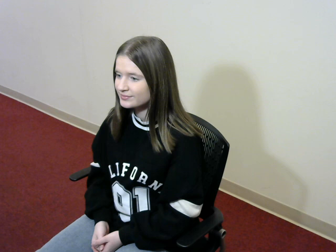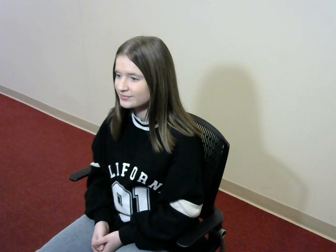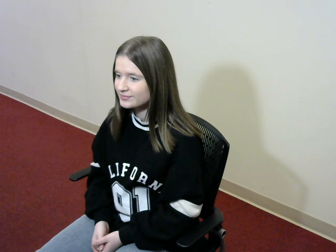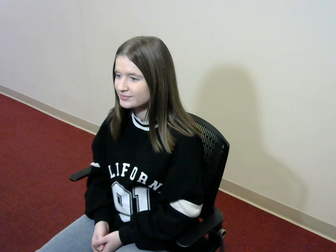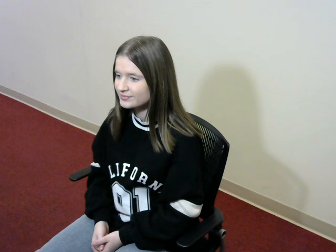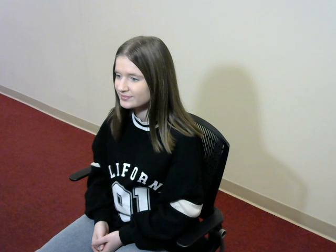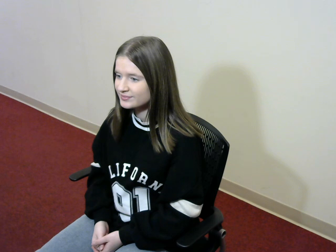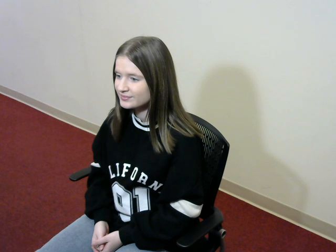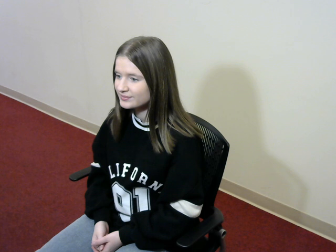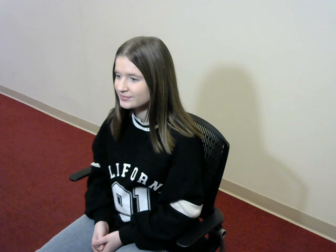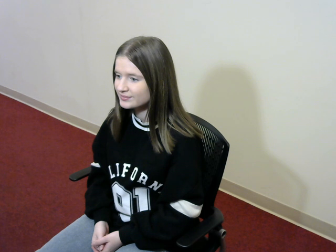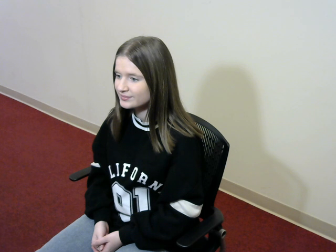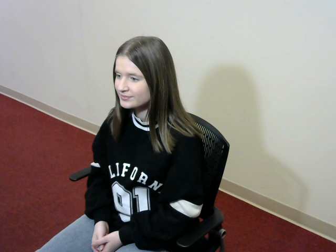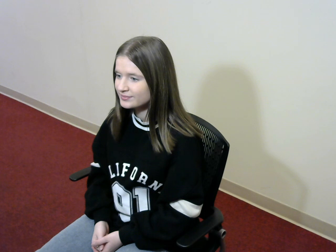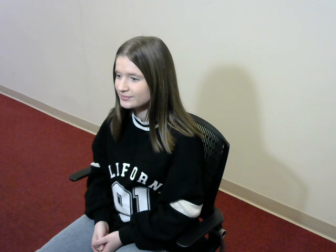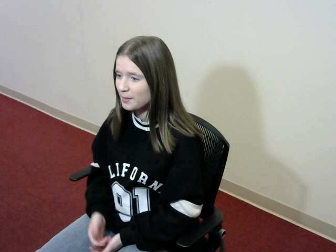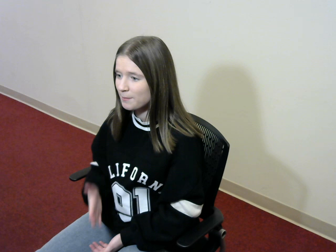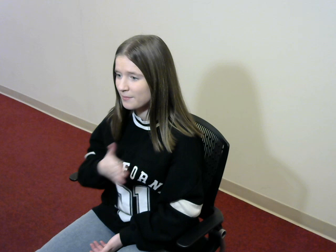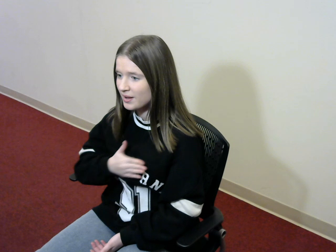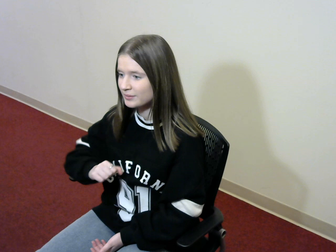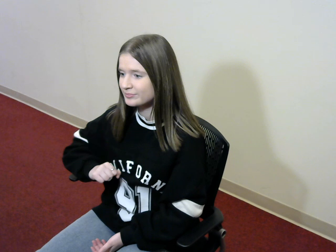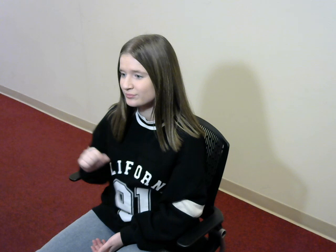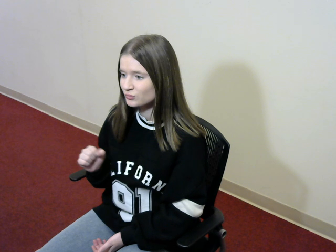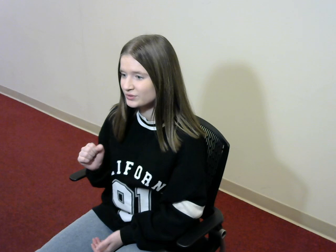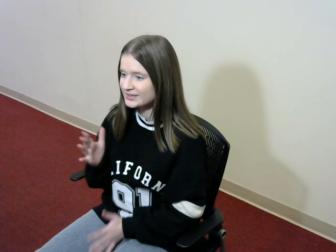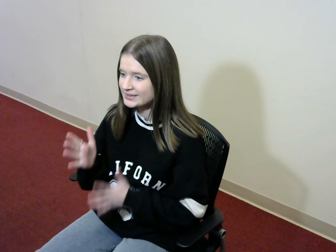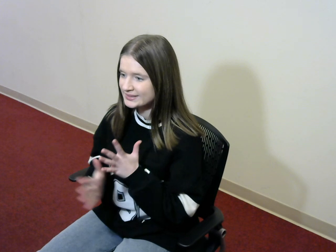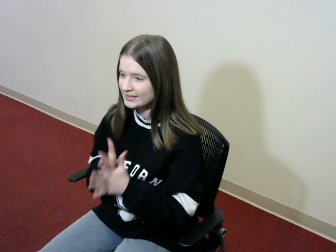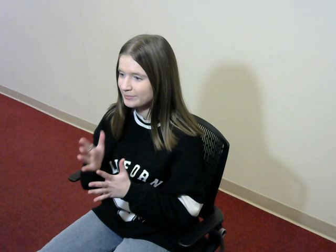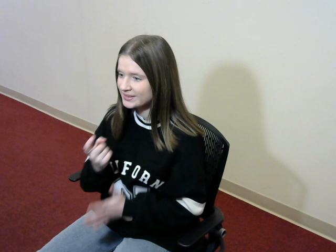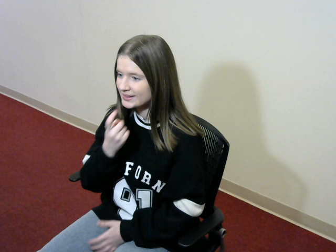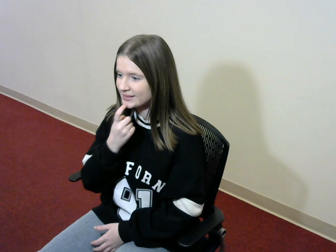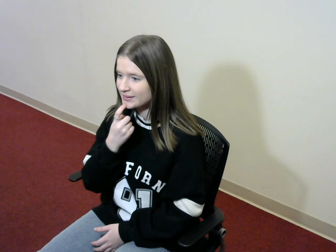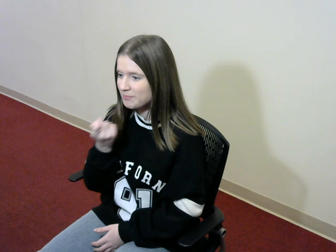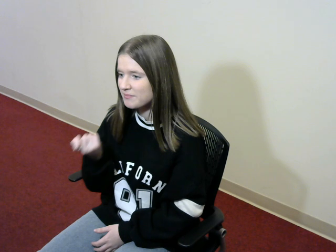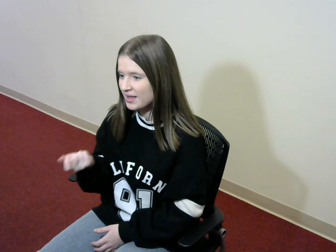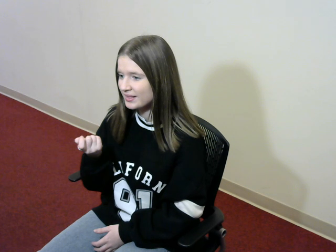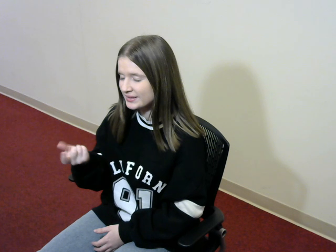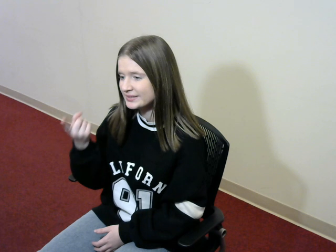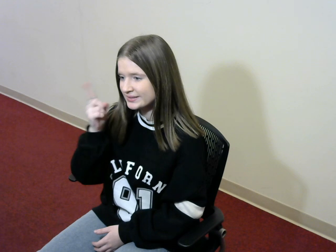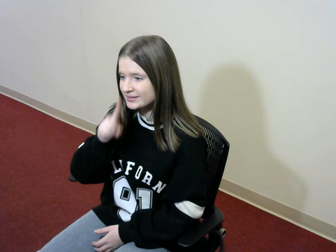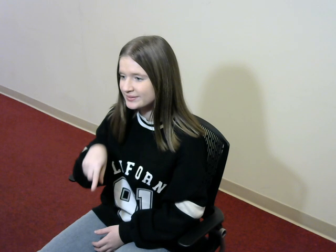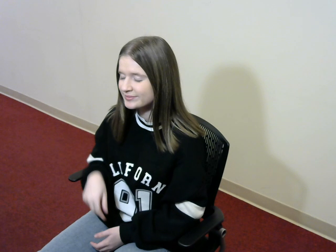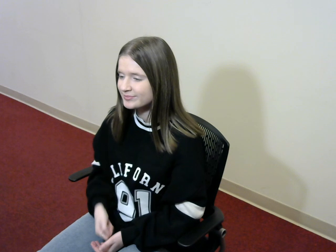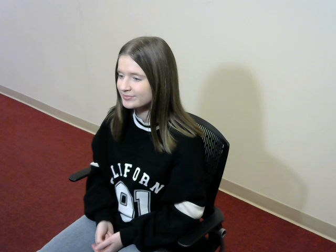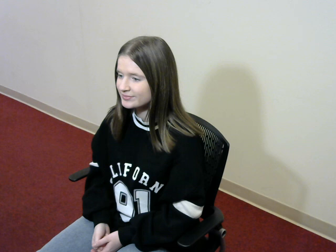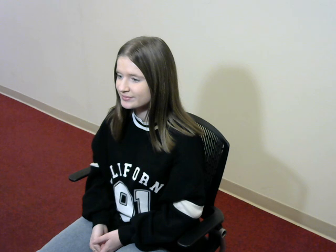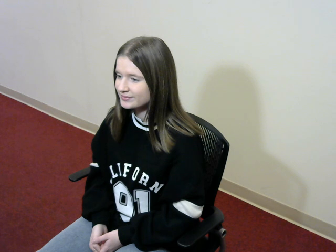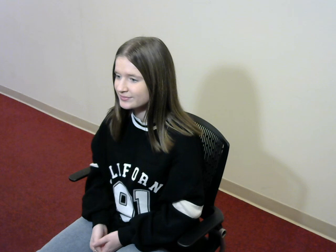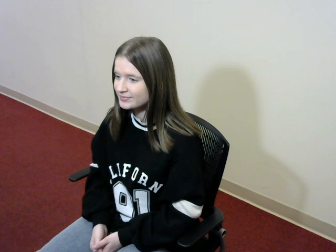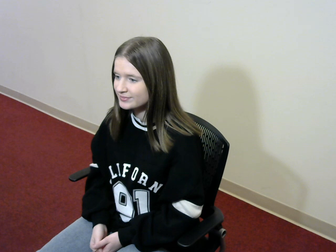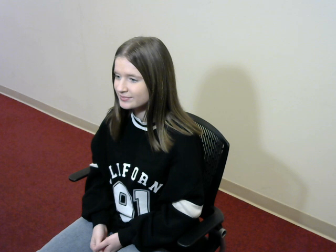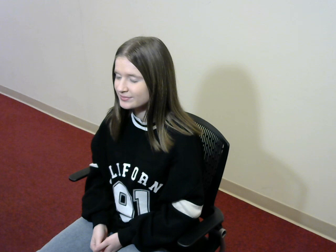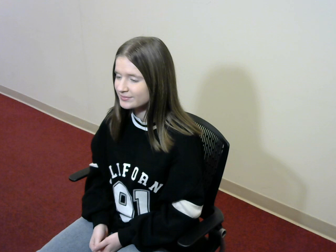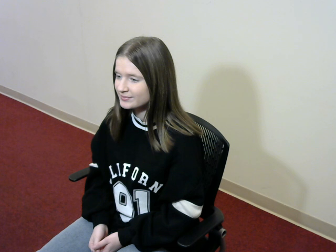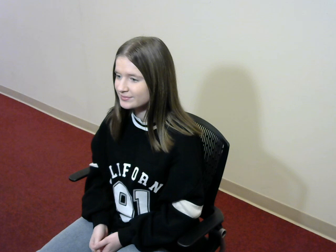Mənim dostum jest dilini azca bilir